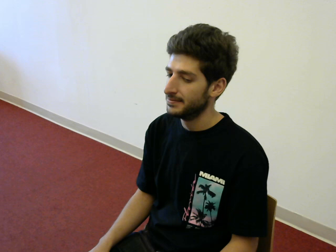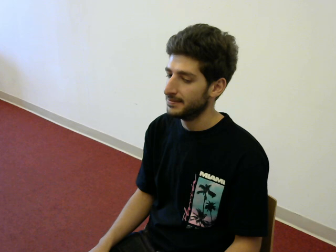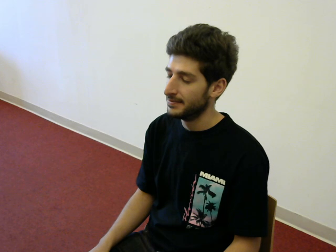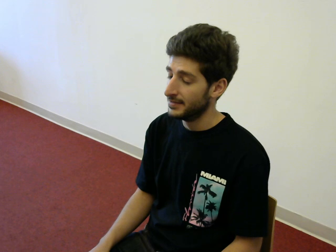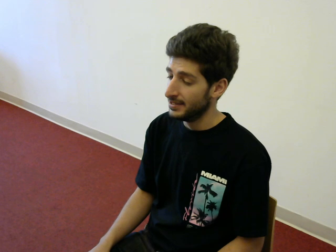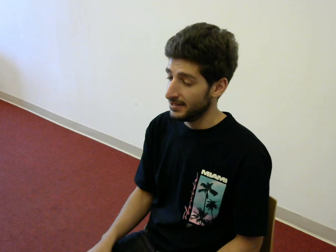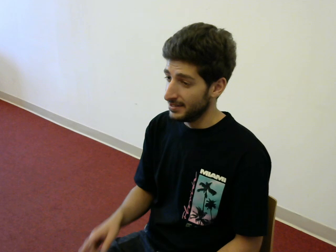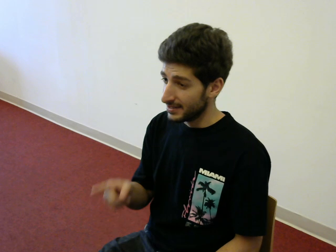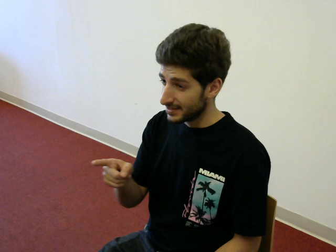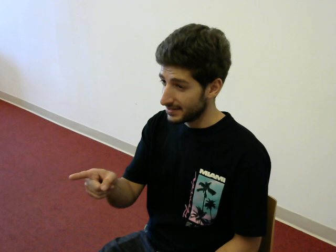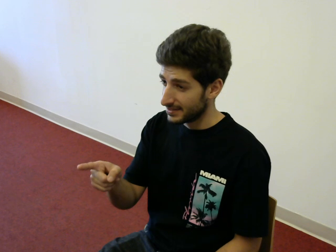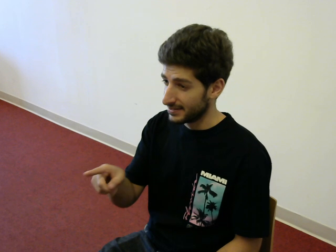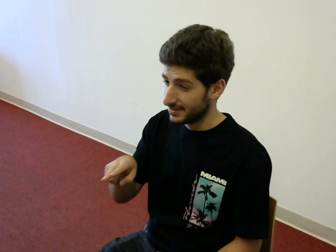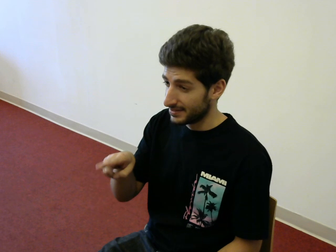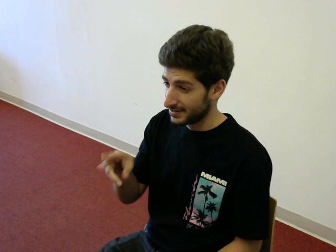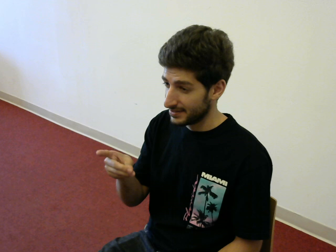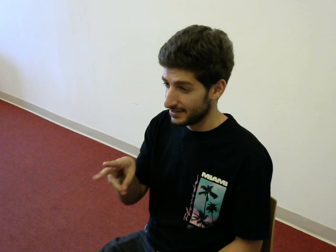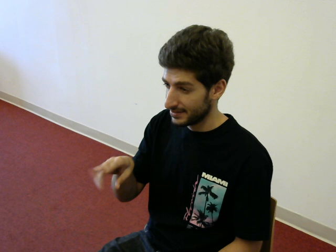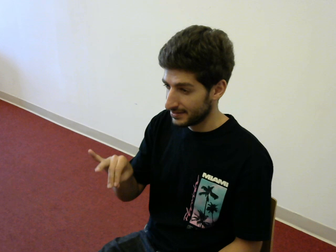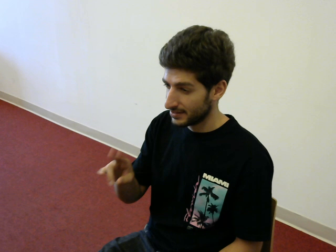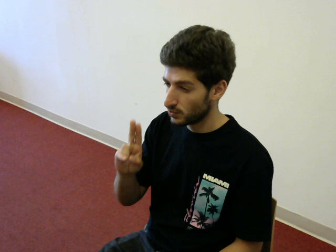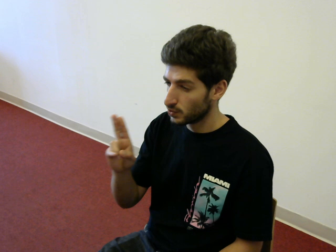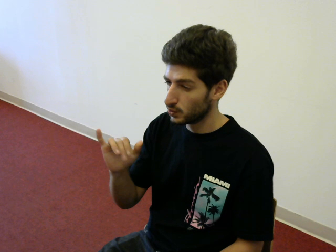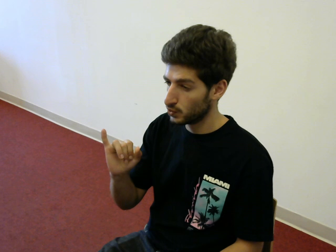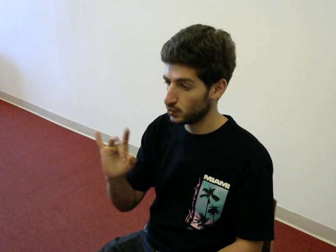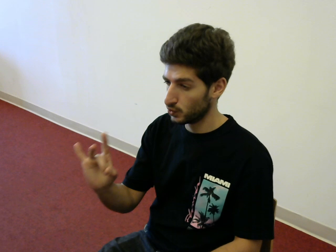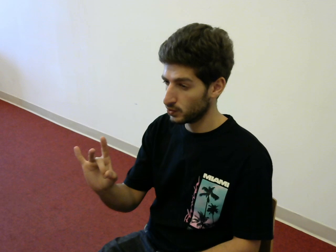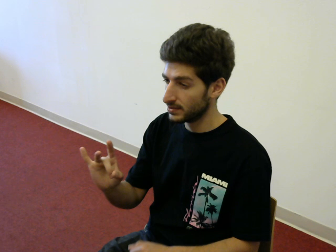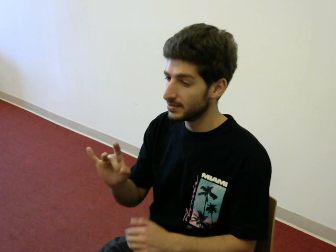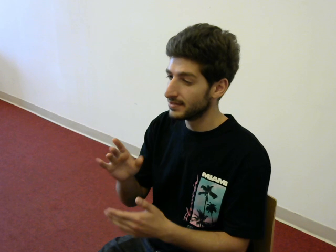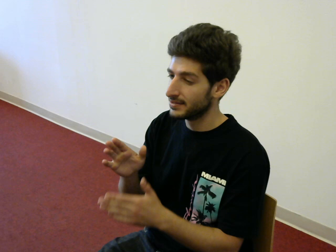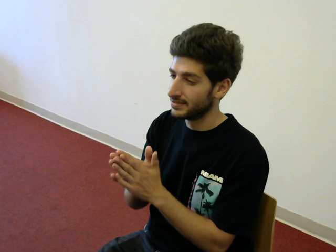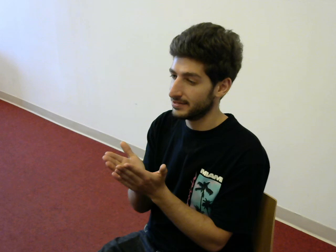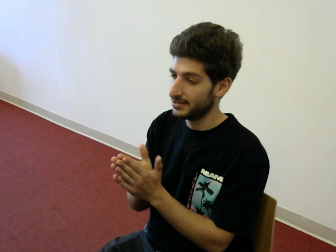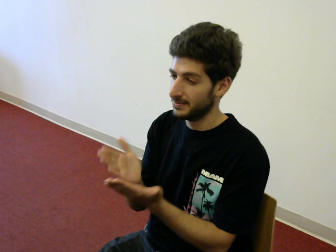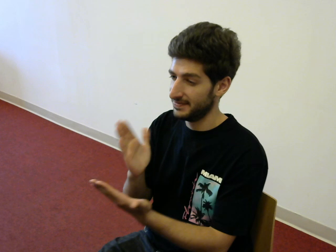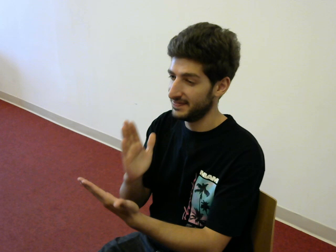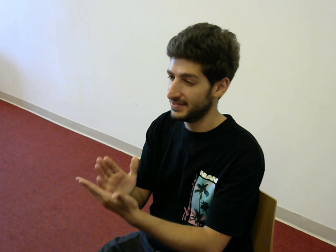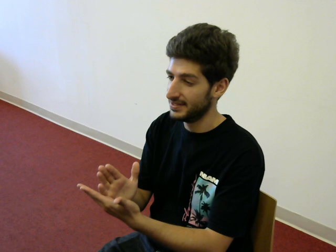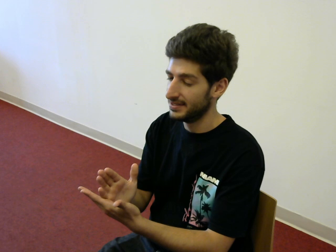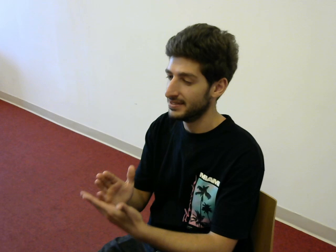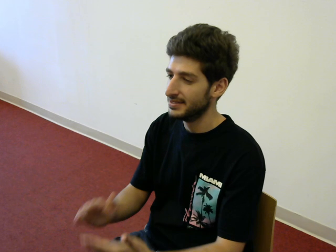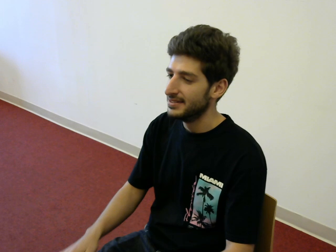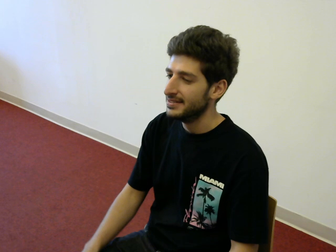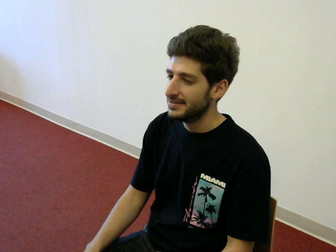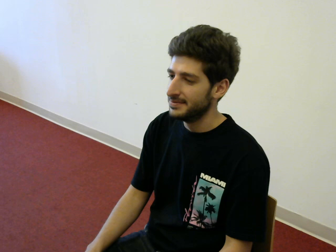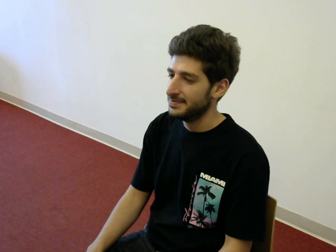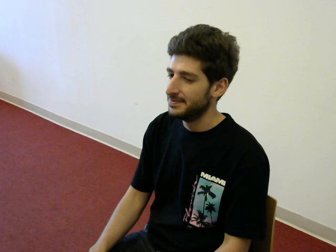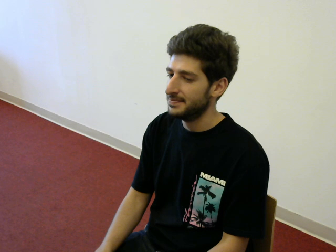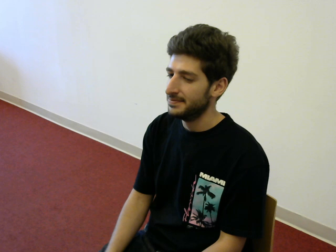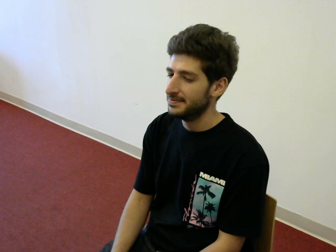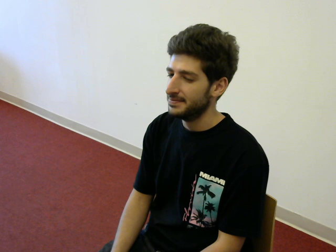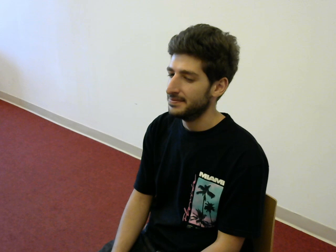Sizdə "Dəli Kür" kitabı var?